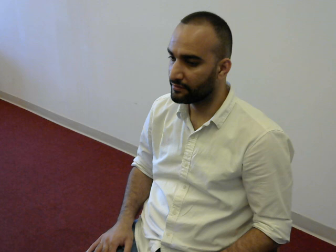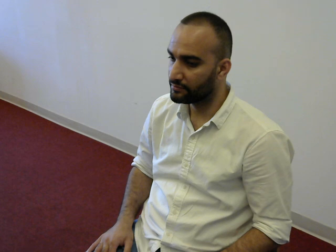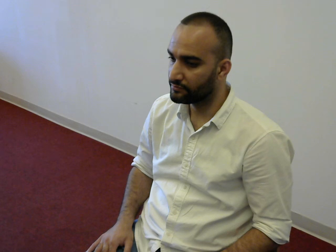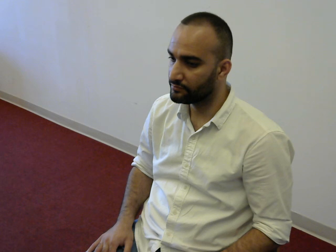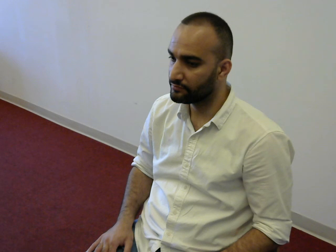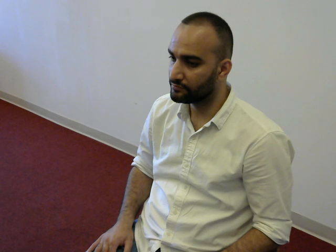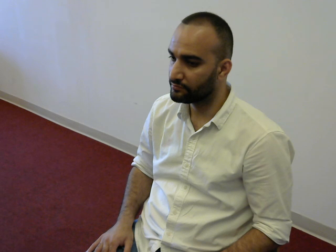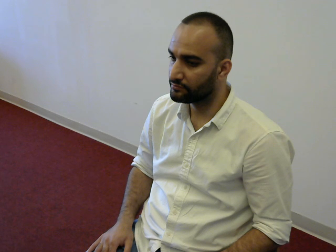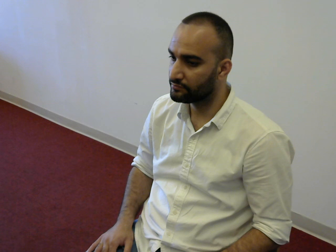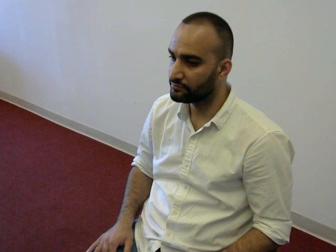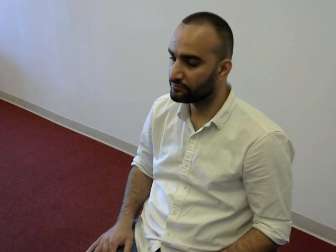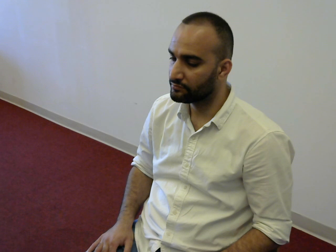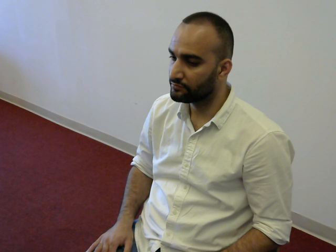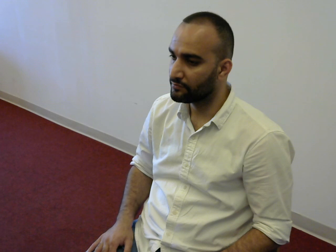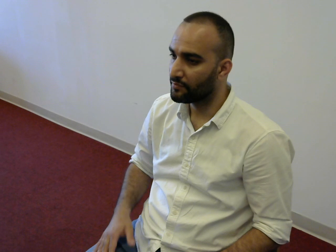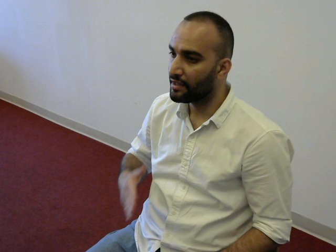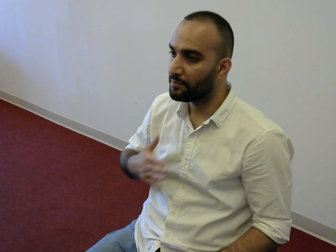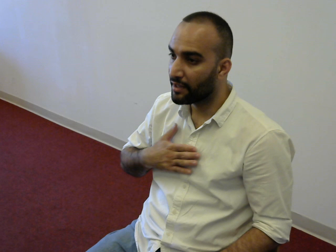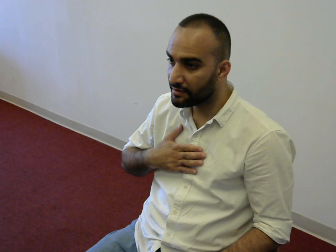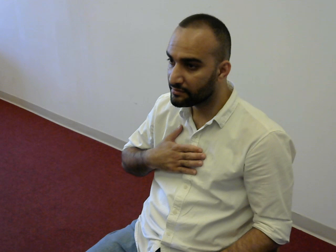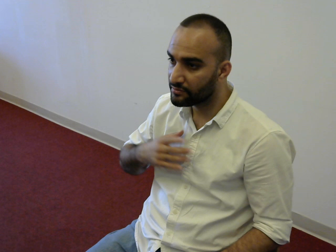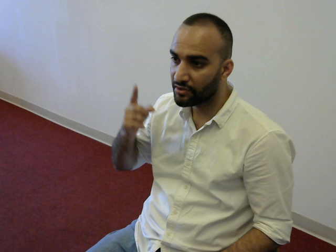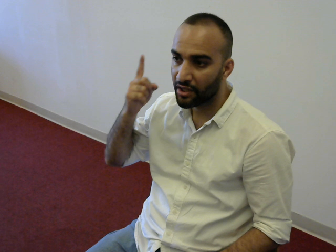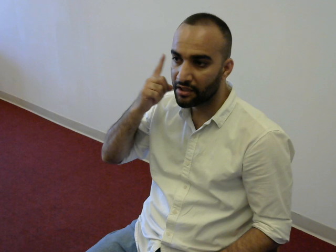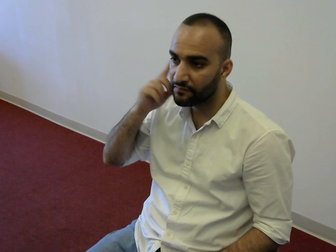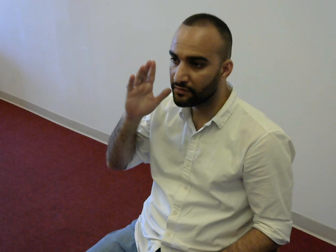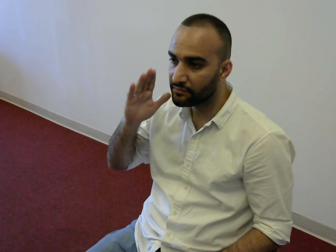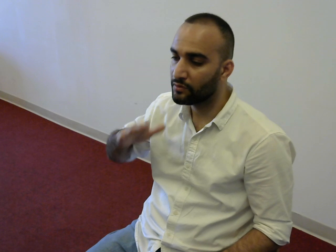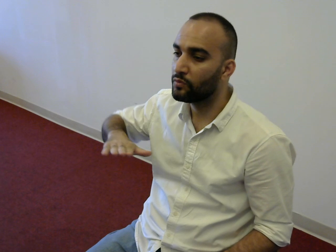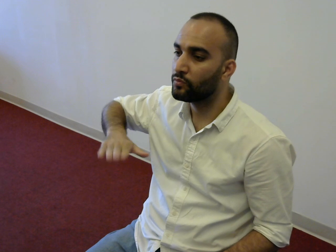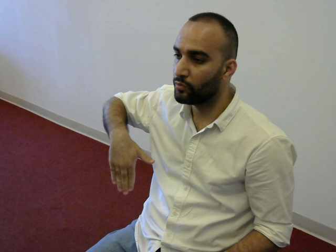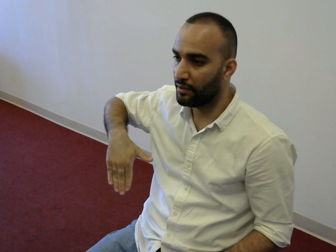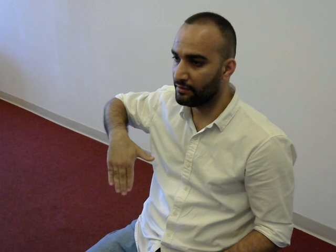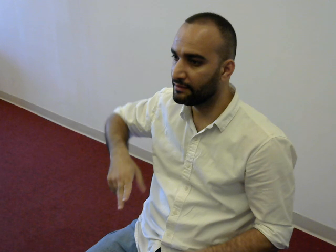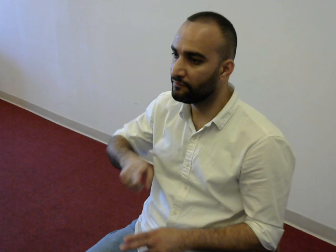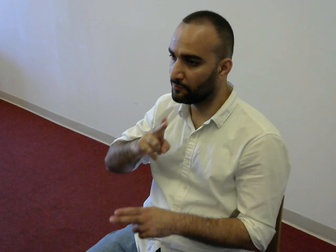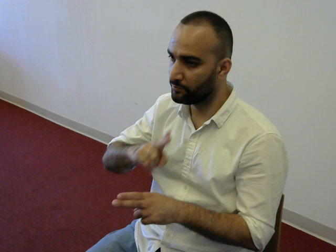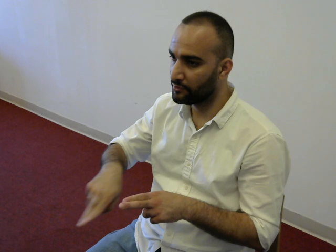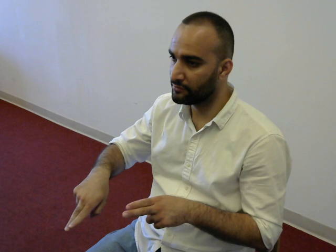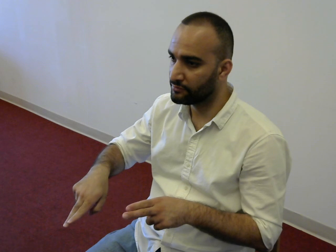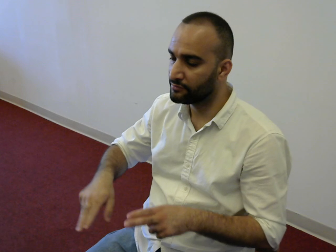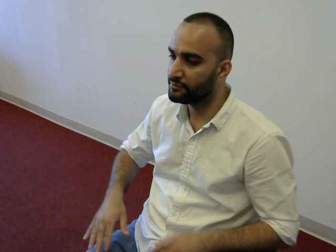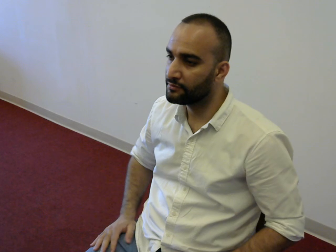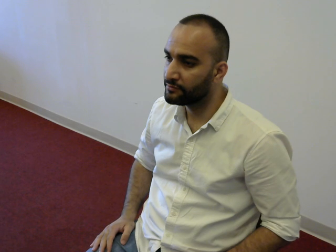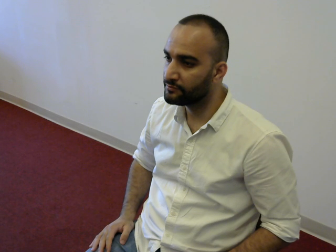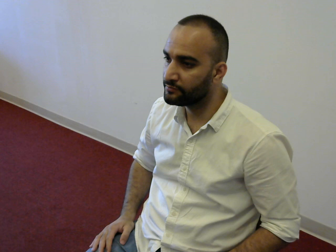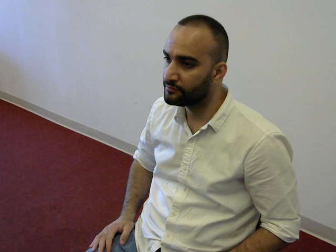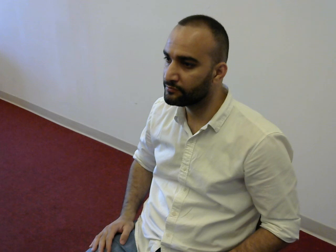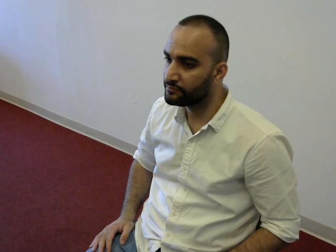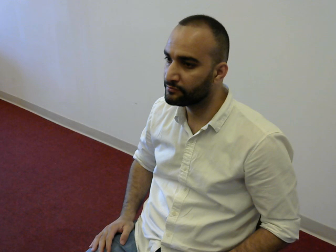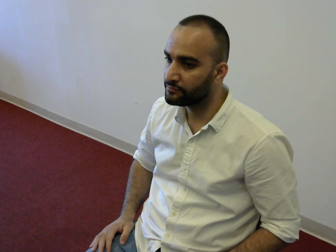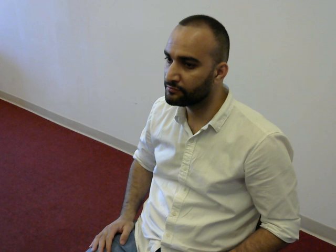Mən eşitməni sonradan itirmişəm